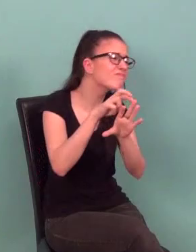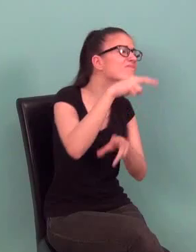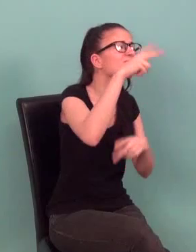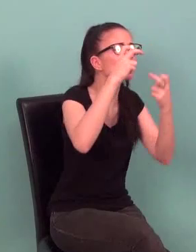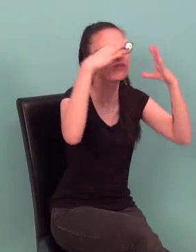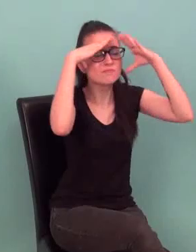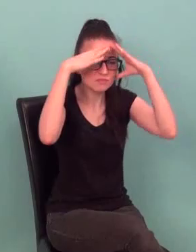Rozgląda się dookoła.